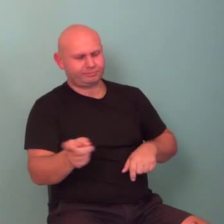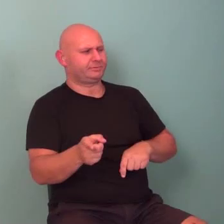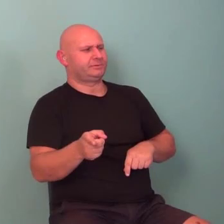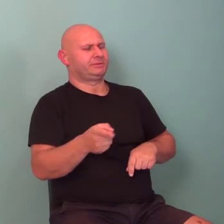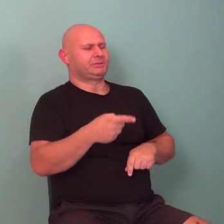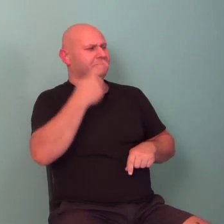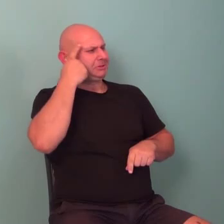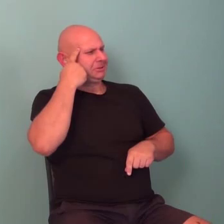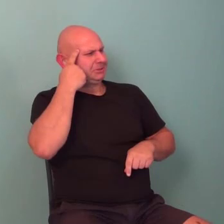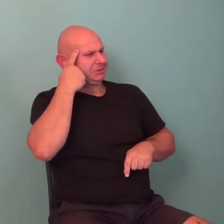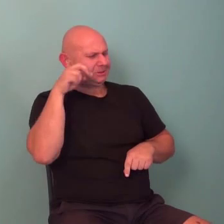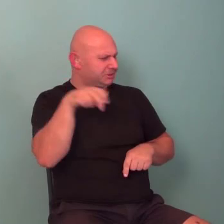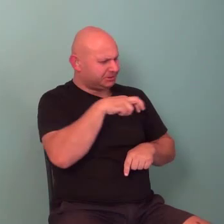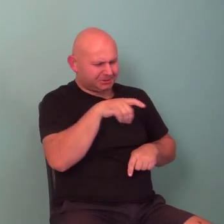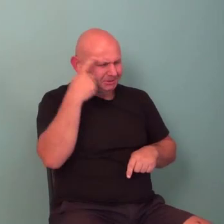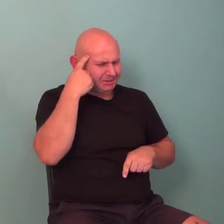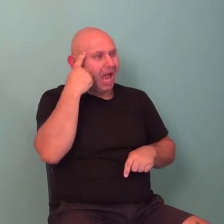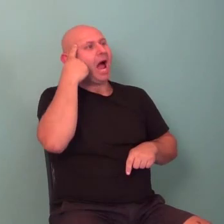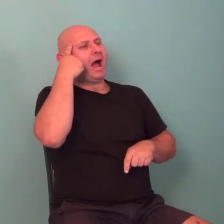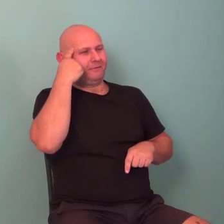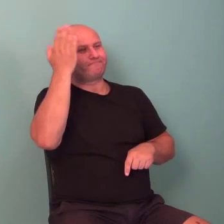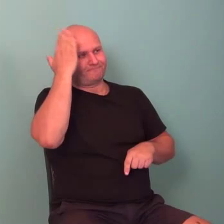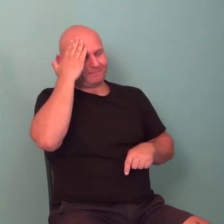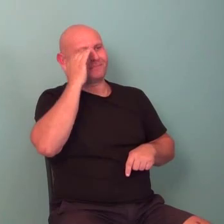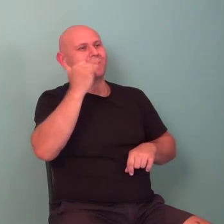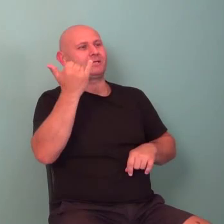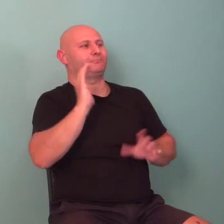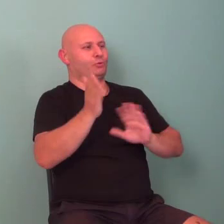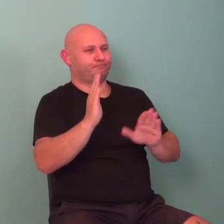Kot chodzi, myśli i wymyśla pewien sposób.